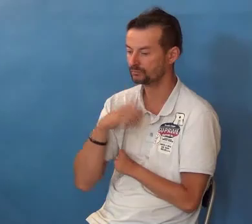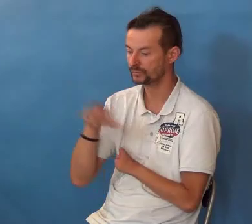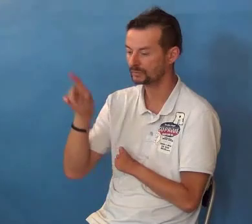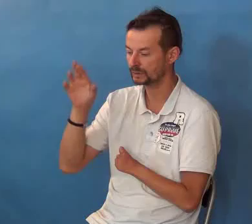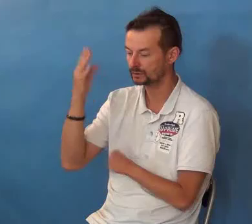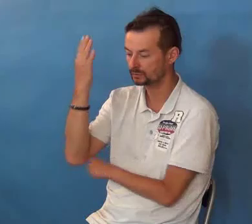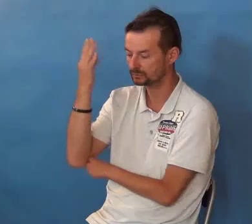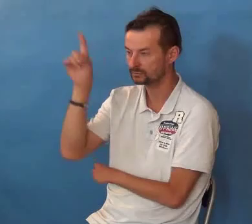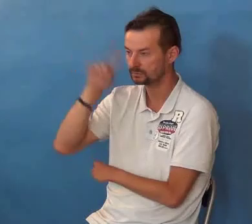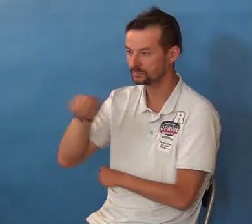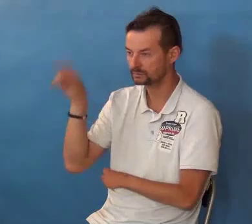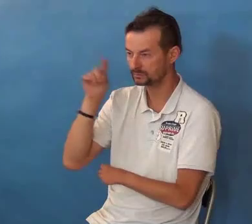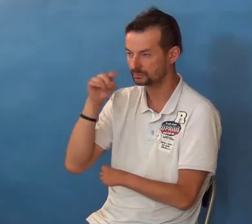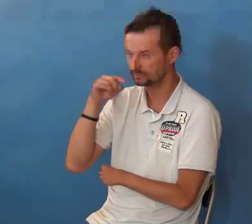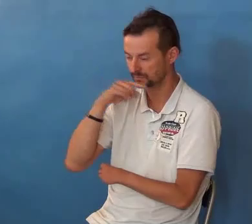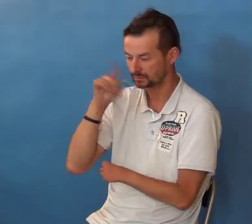Znak stojący z czerwonym, przekreślonym kółeczkiem.